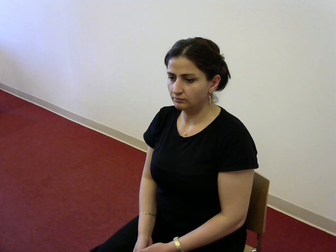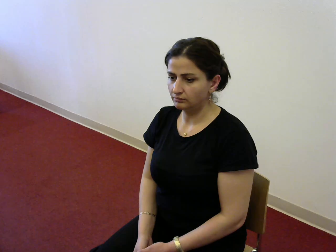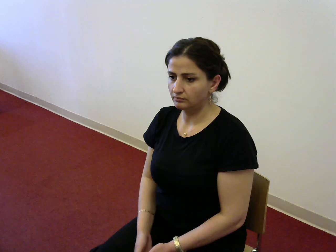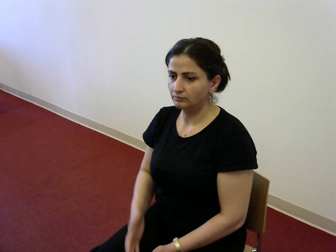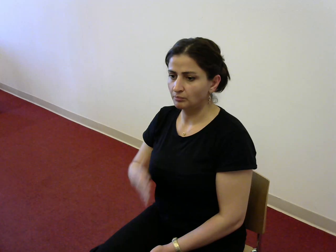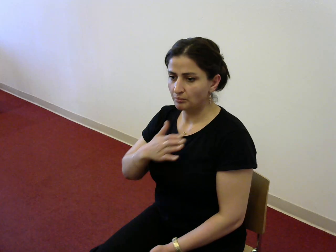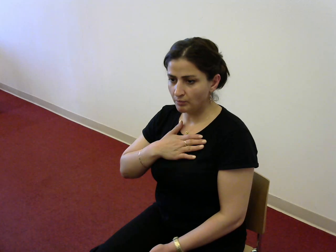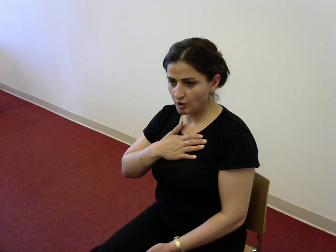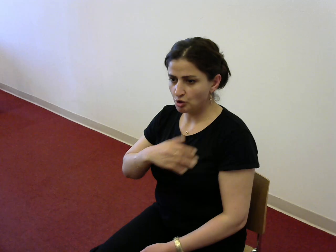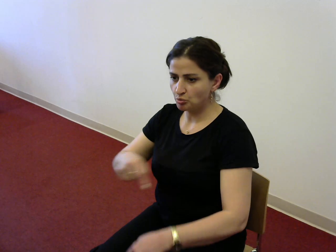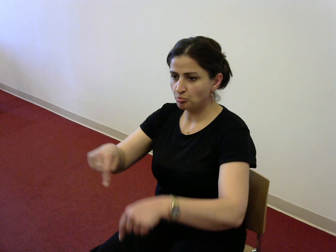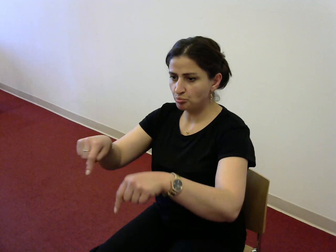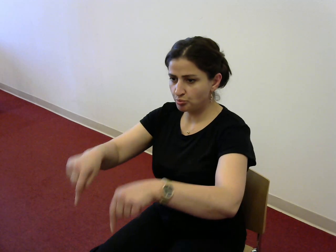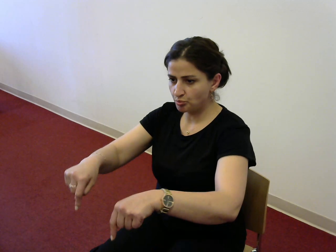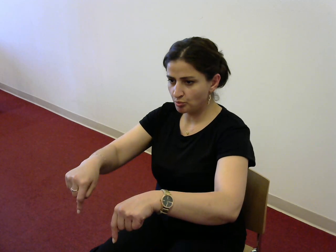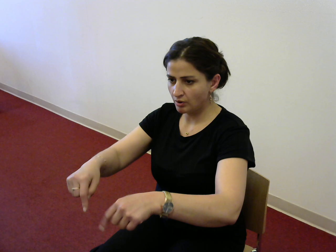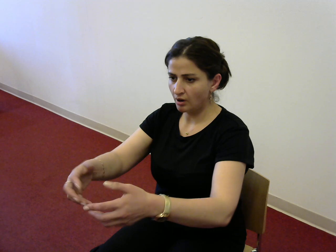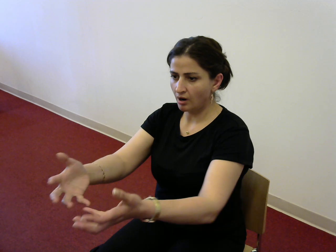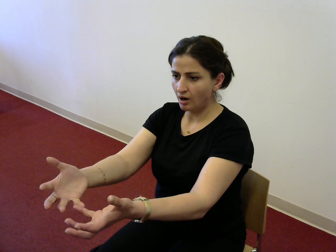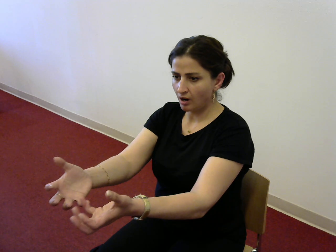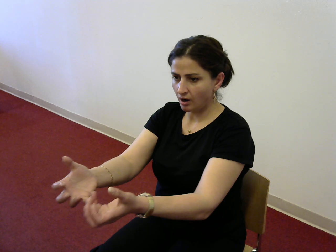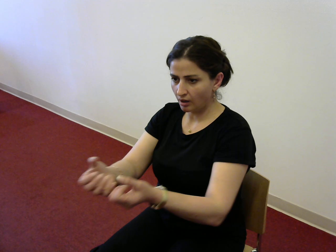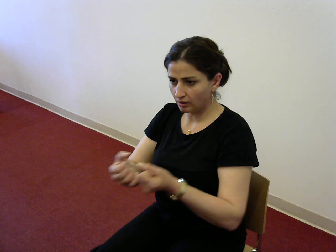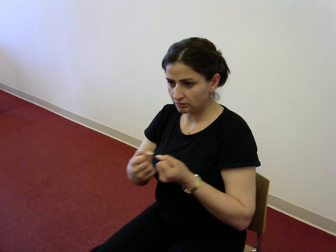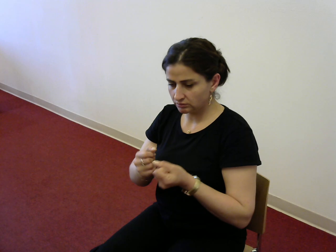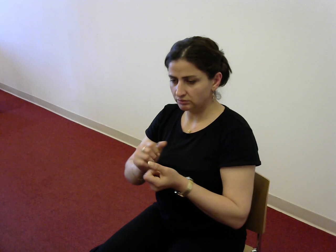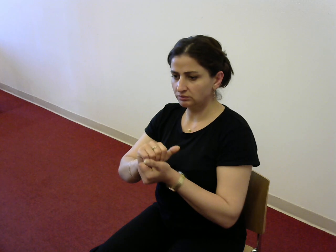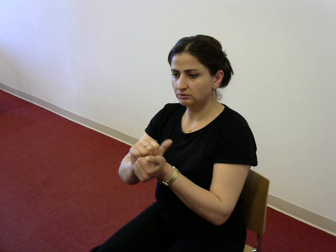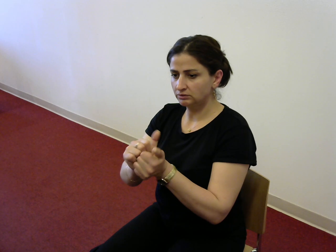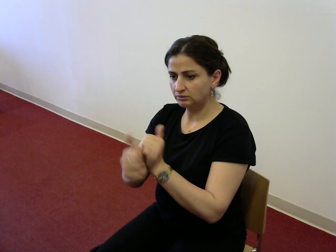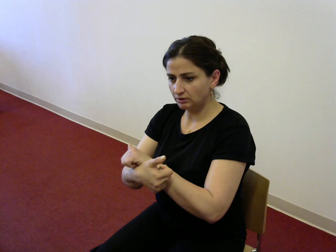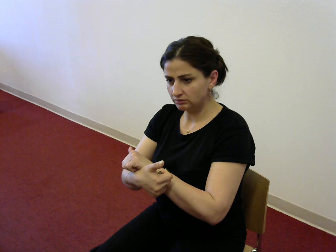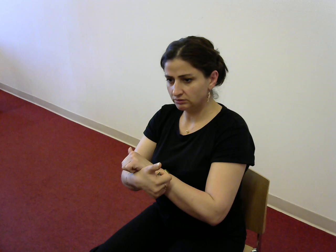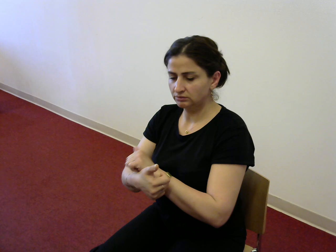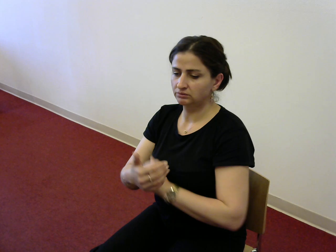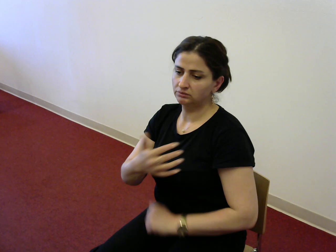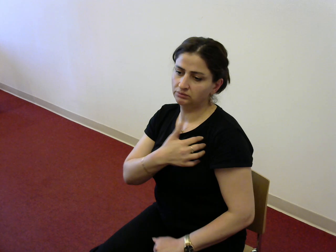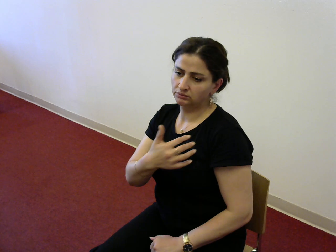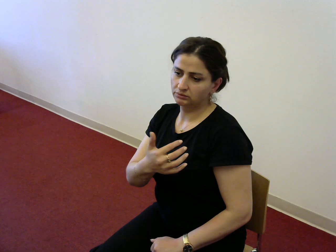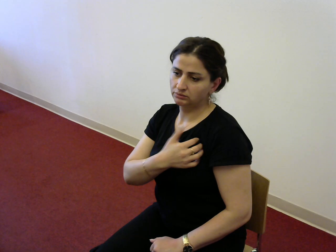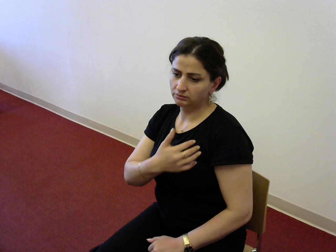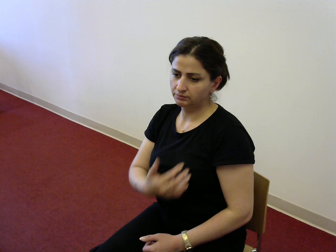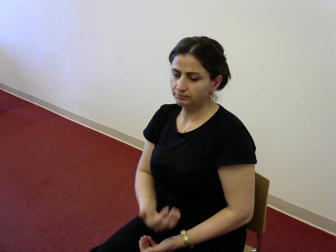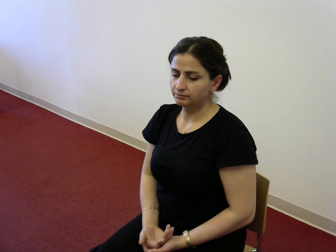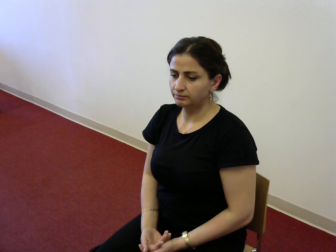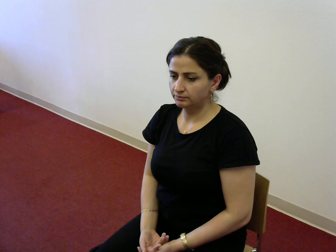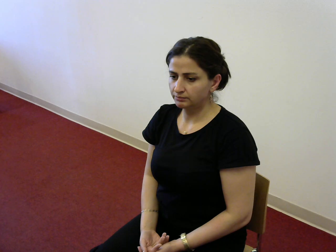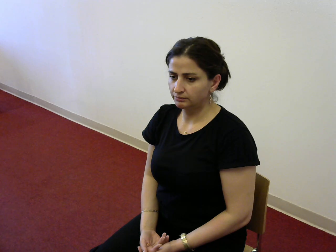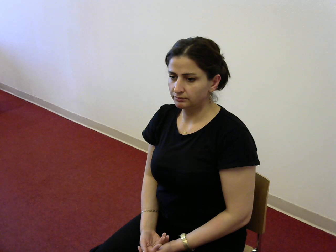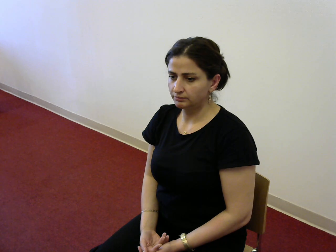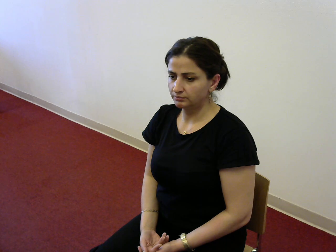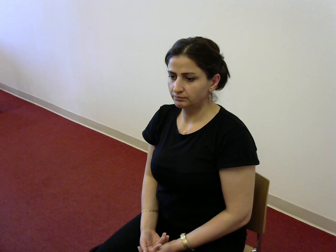Mən buradan aldıqlarımı dəyişmək istəyirəm